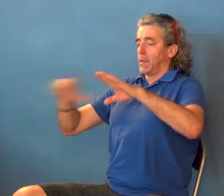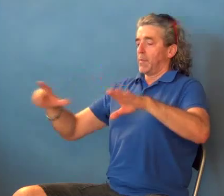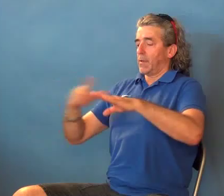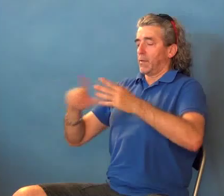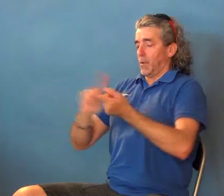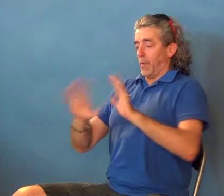Dwudziesty siódmy, dwudziesty siódmy.